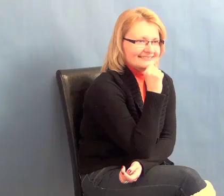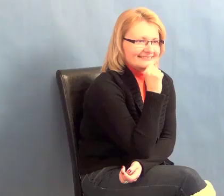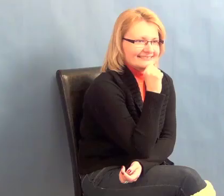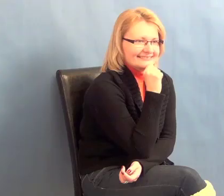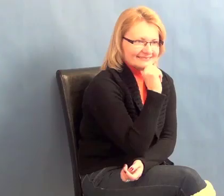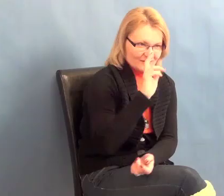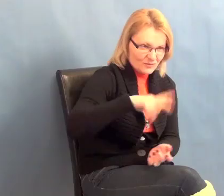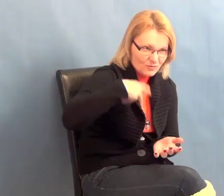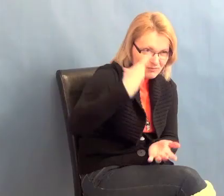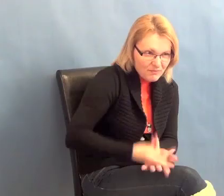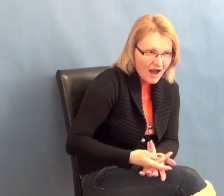Upadać?